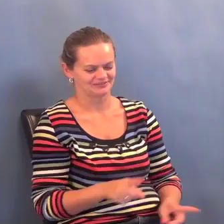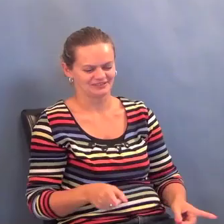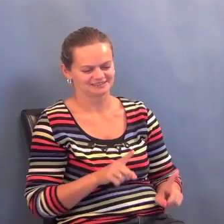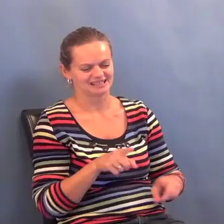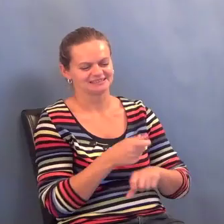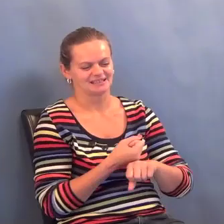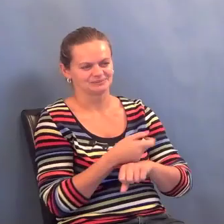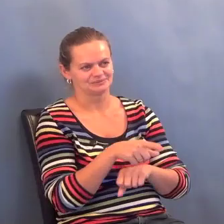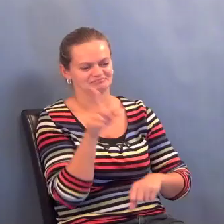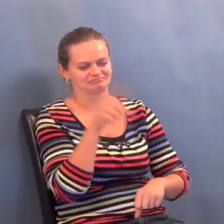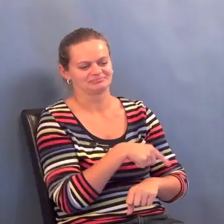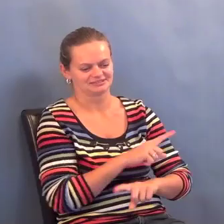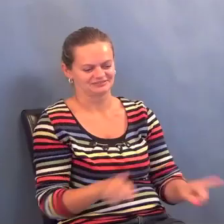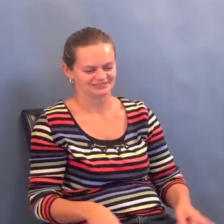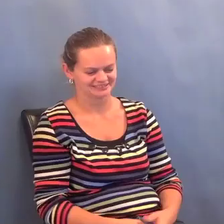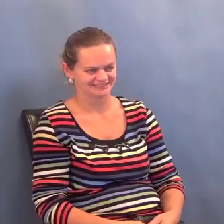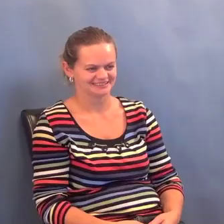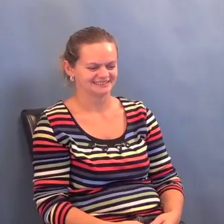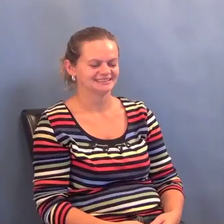Znak jest przekreślony, jest trucizna, nie wolno się kąpać.